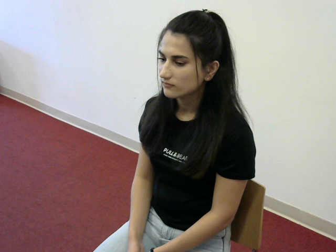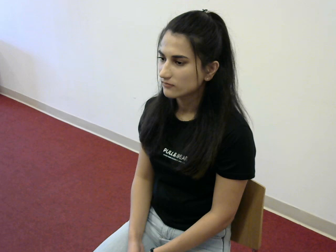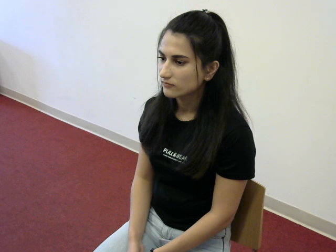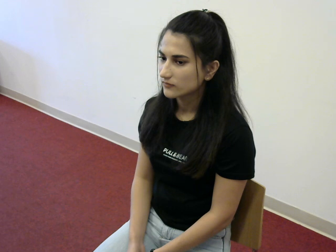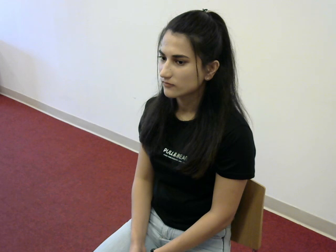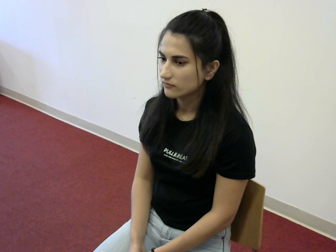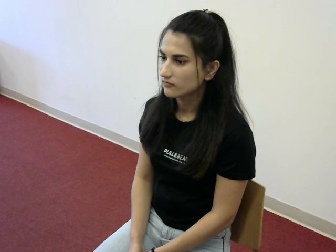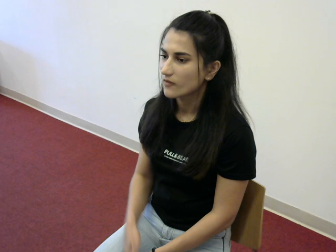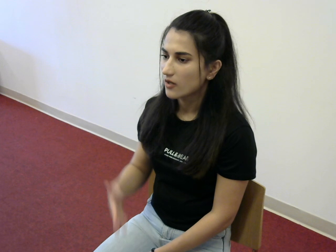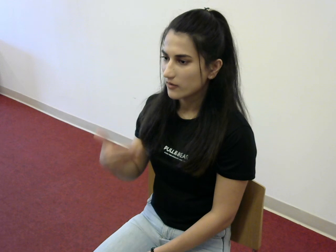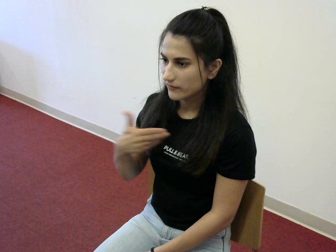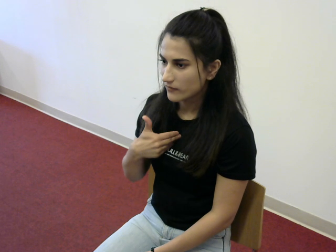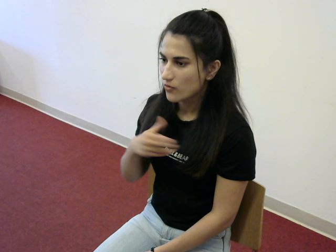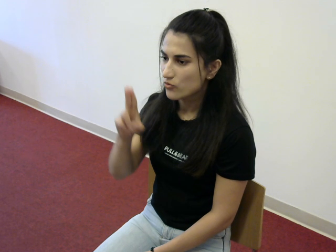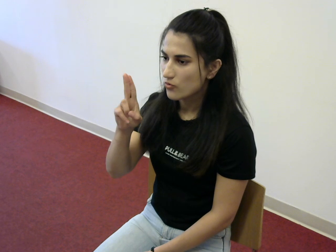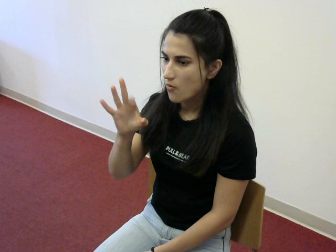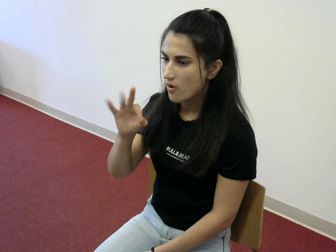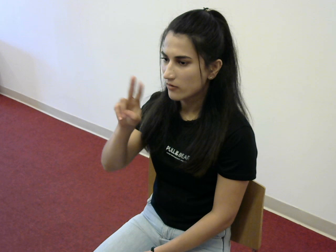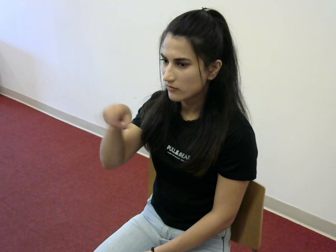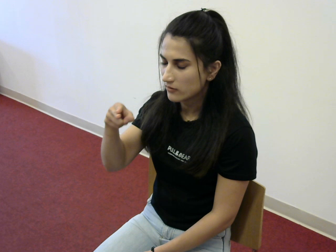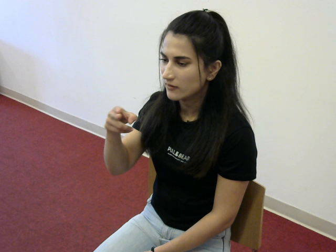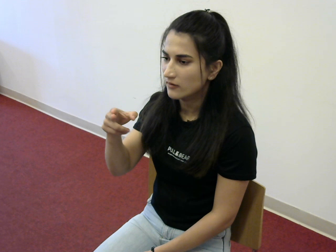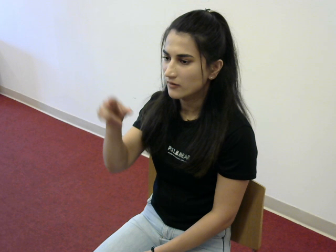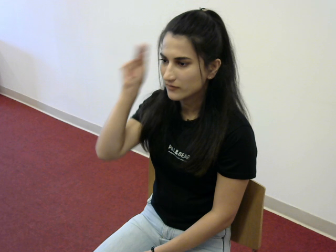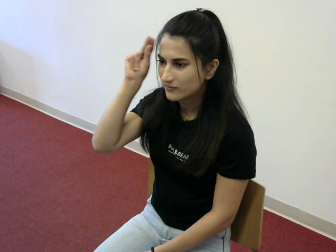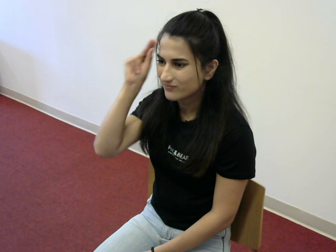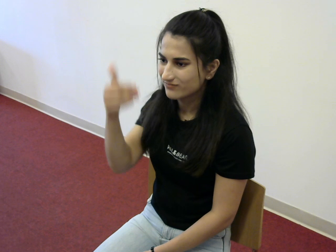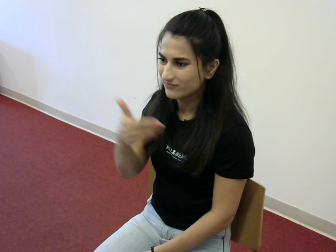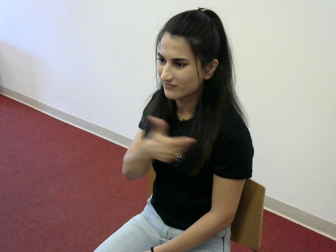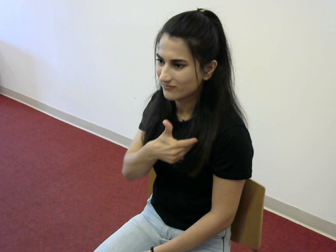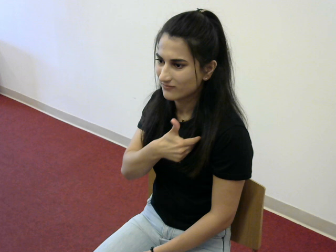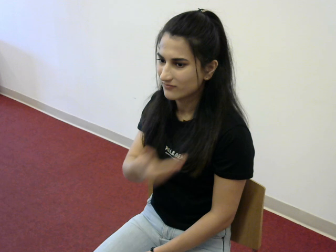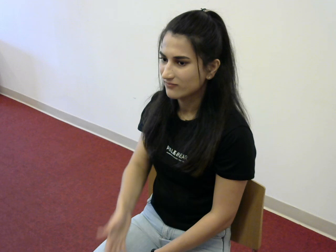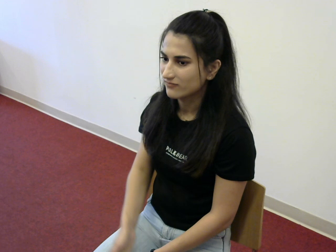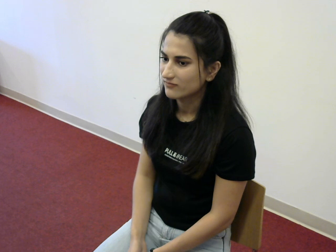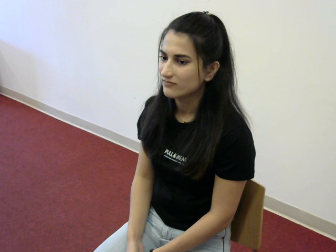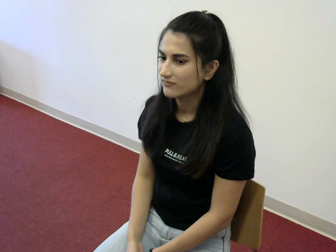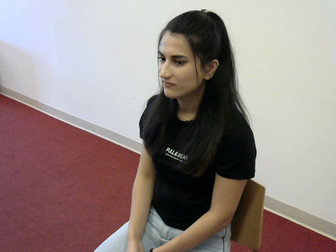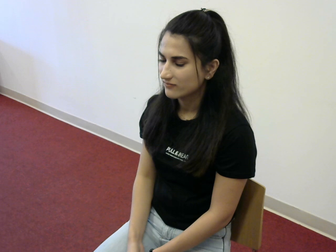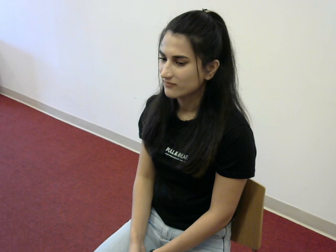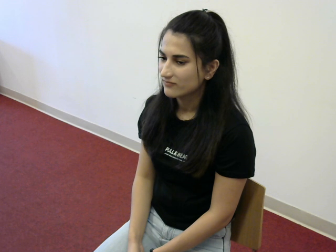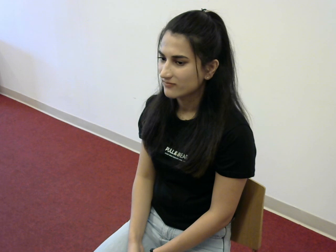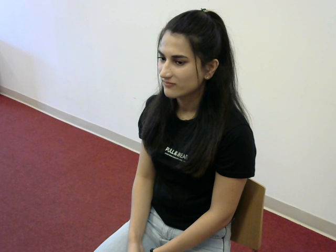Mən kodlaşdırma öyrənmək istəyirəm